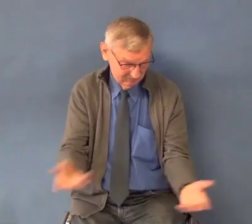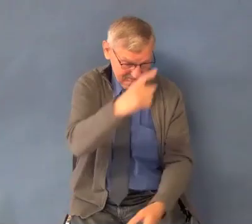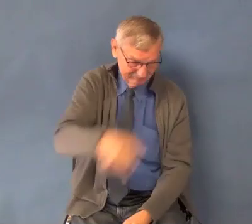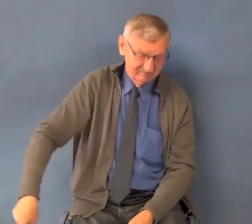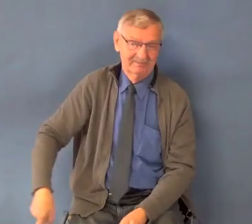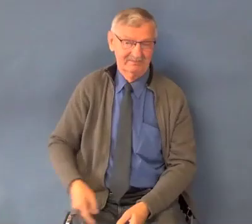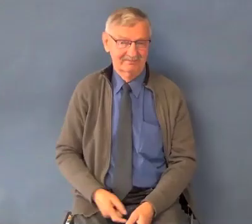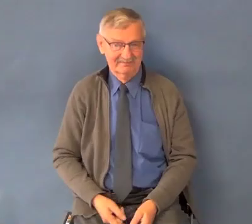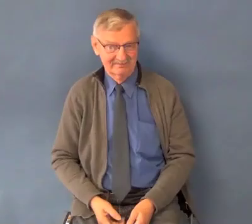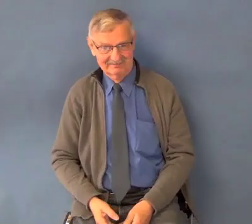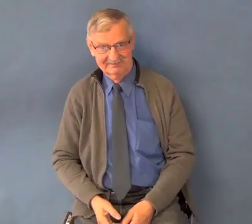Niestety, jest przekreślone.